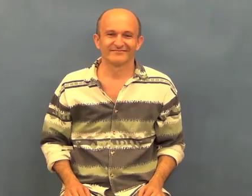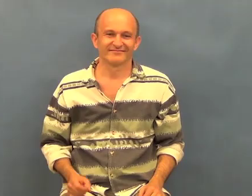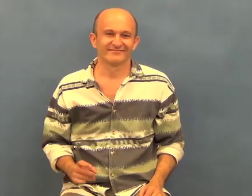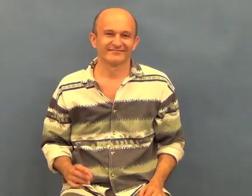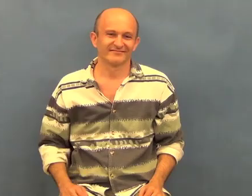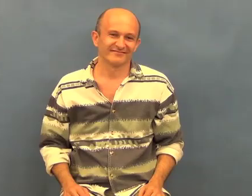Tak.